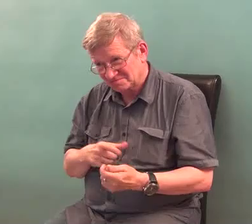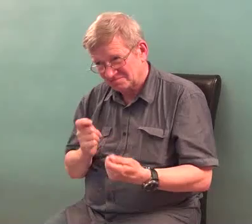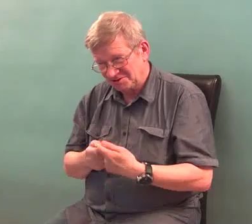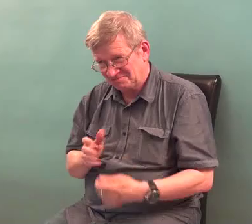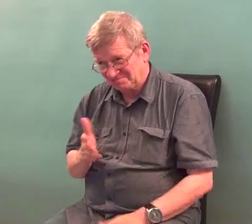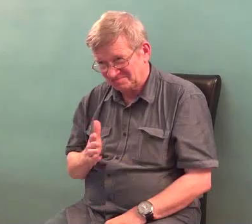Nie bardzo?